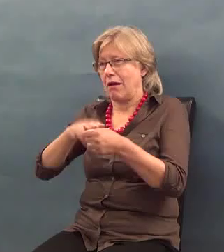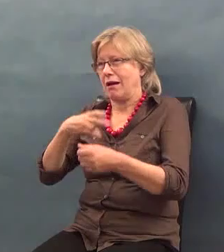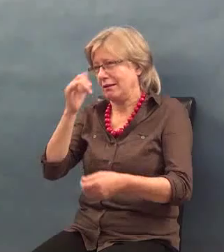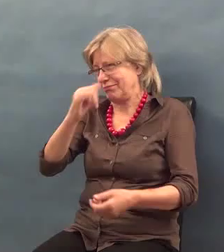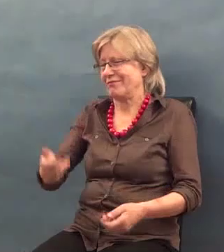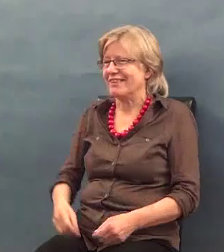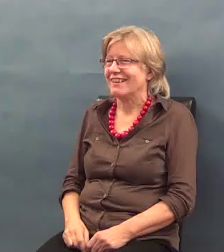Dwa razy nie mogę.